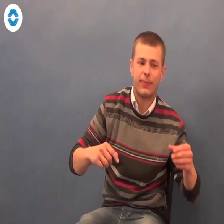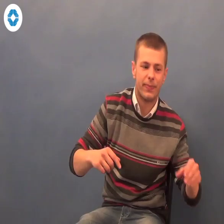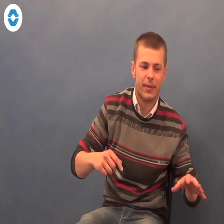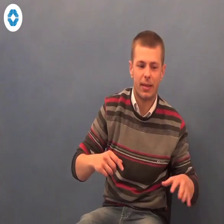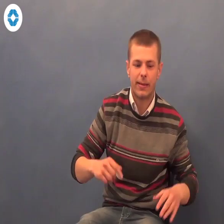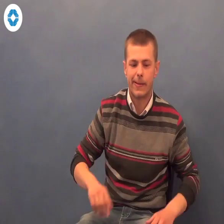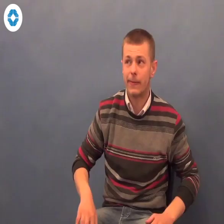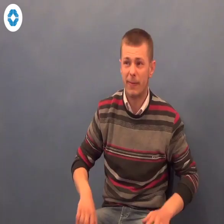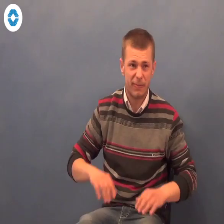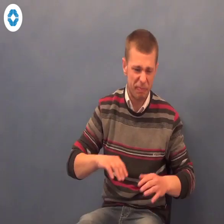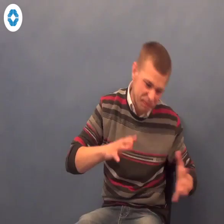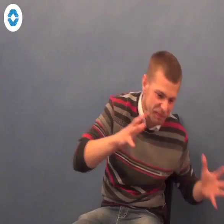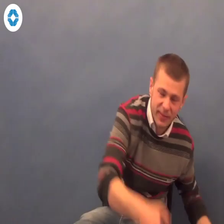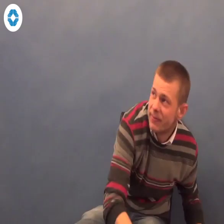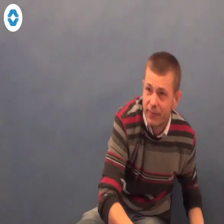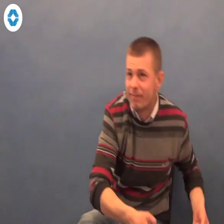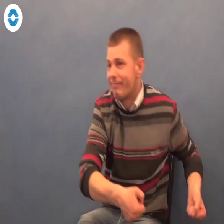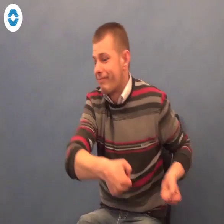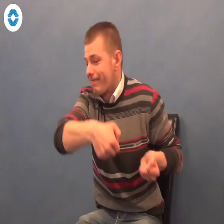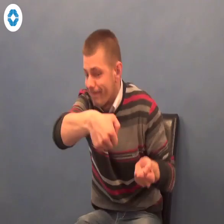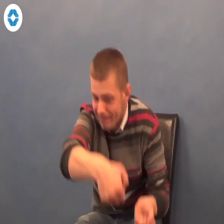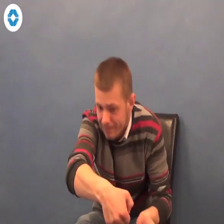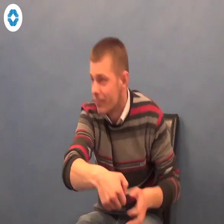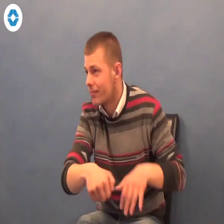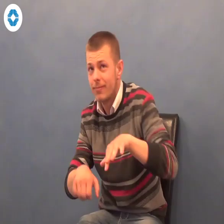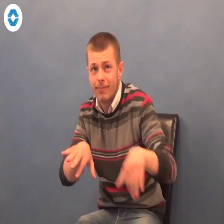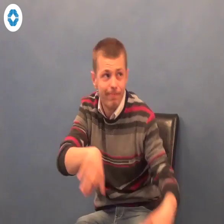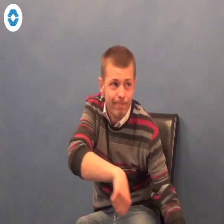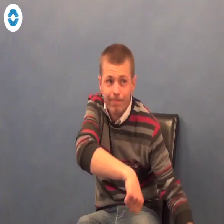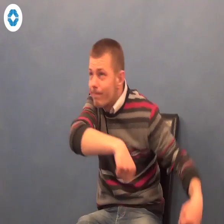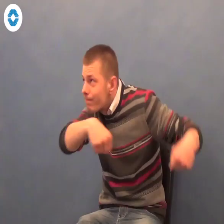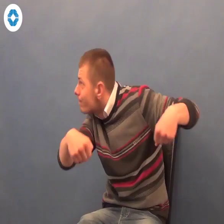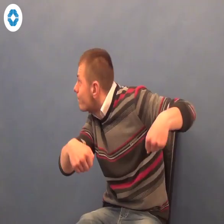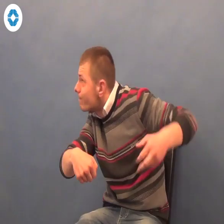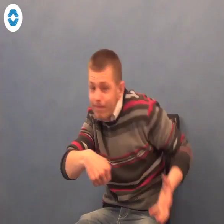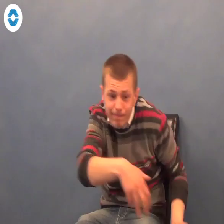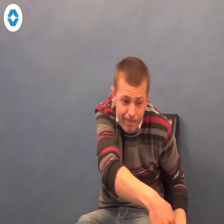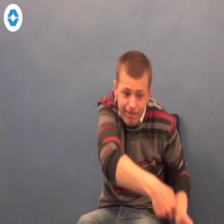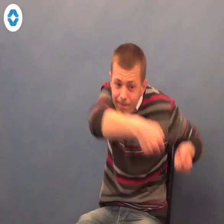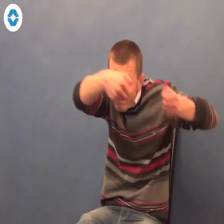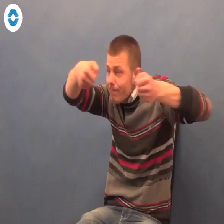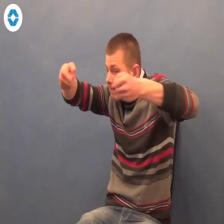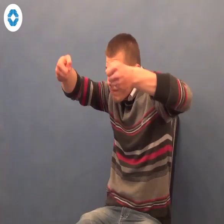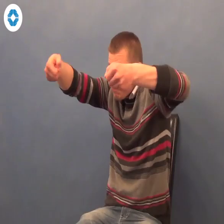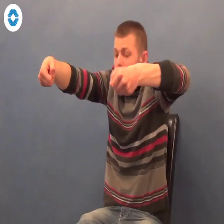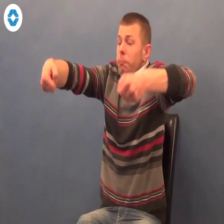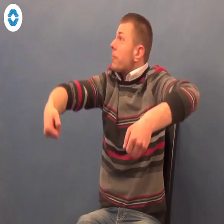Zabiera cały pojemnik z gruszkami, stawia rower i kładzie na nim pojemnik.